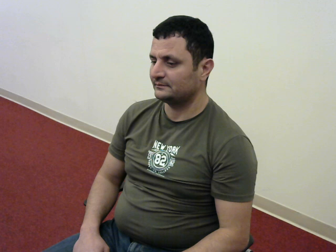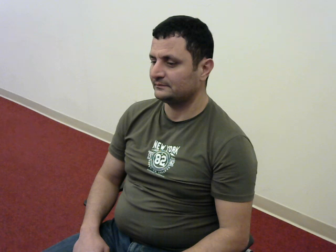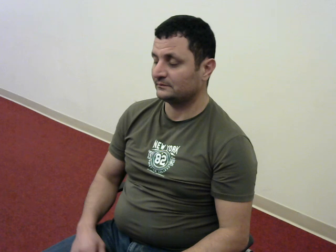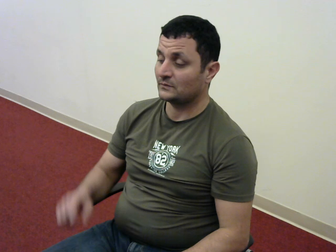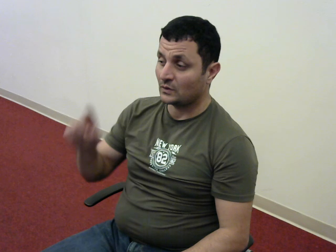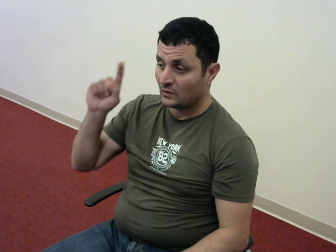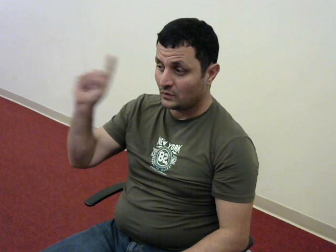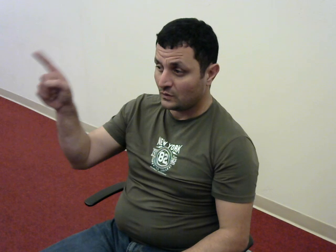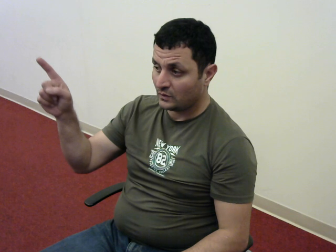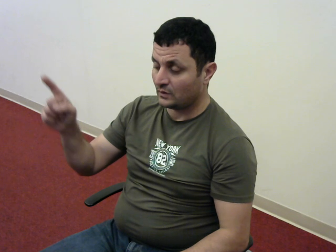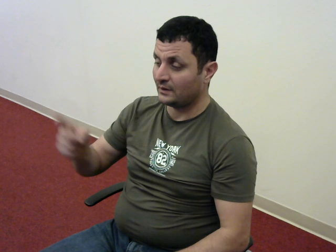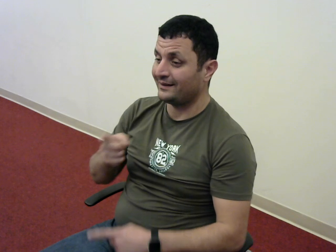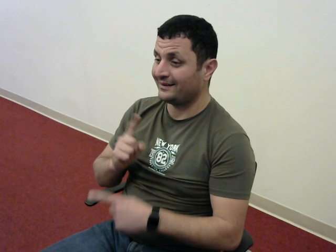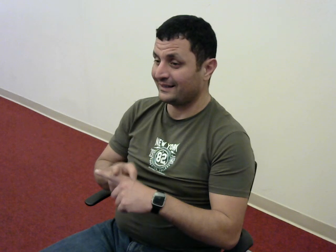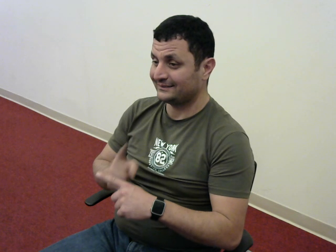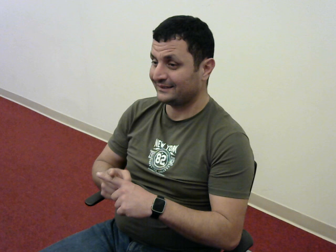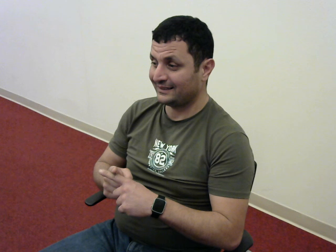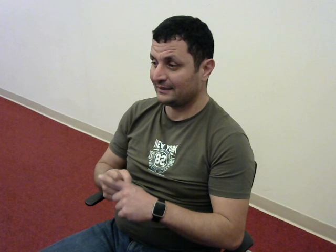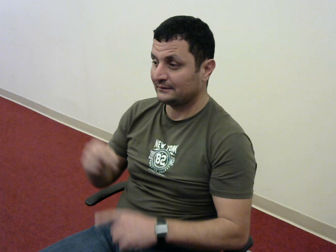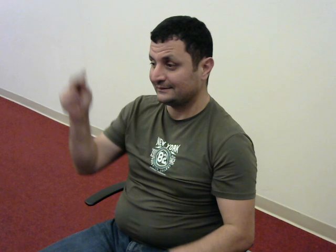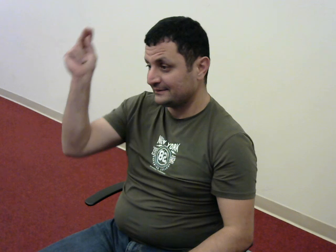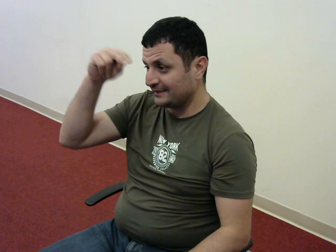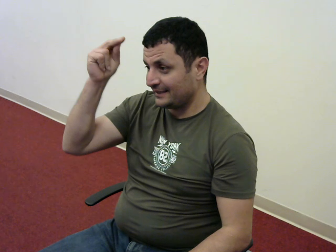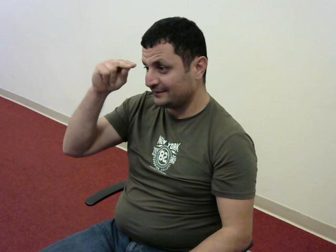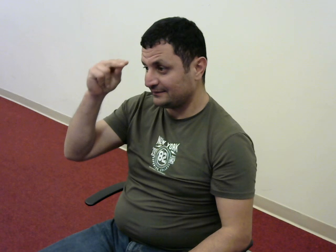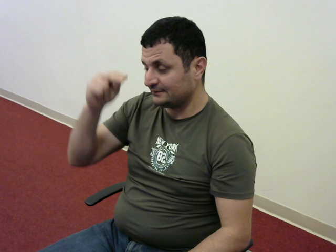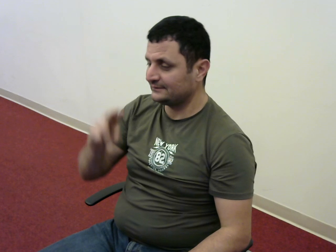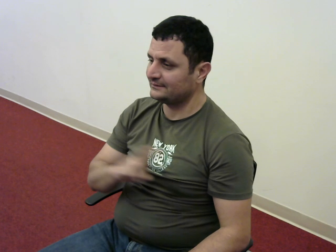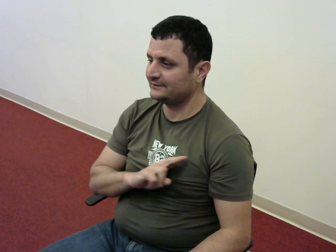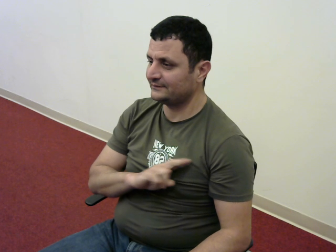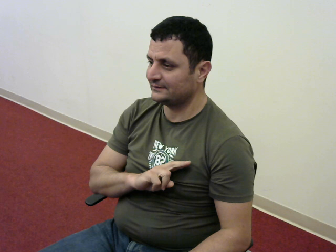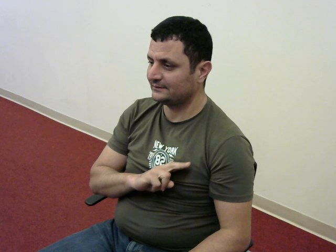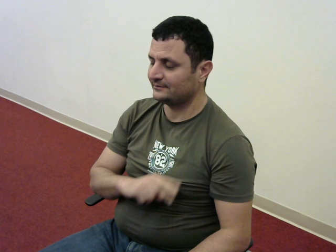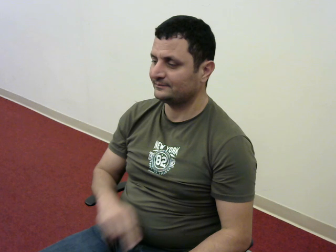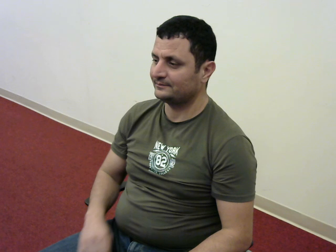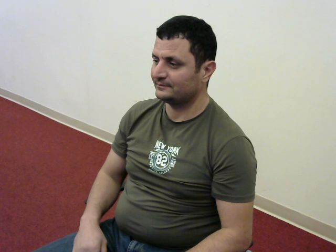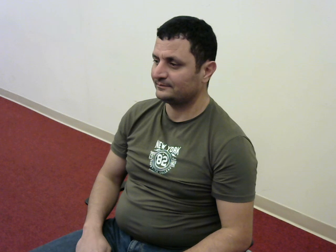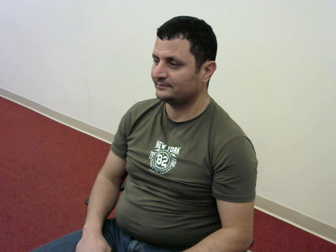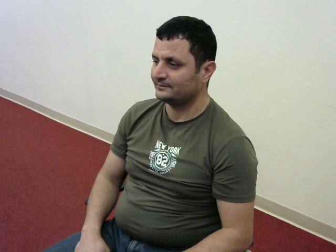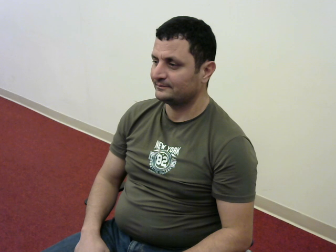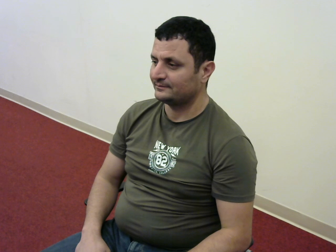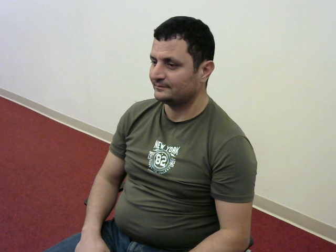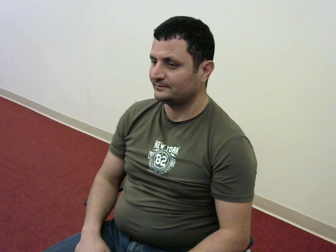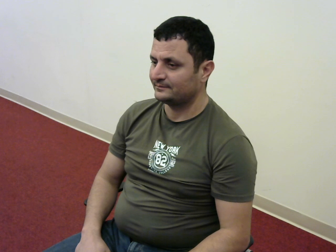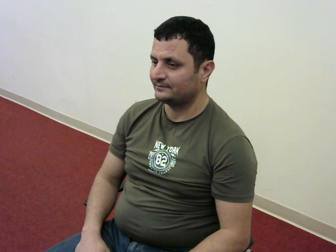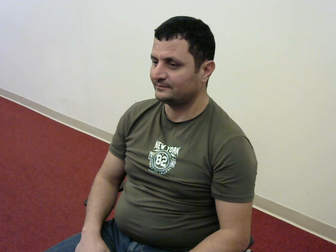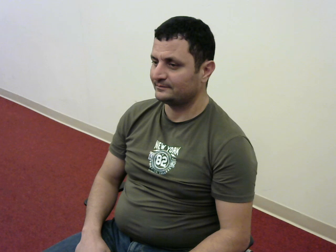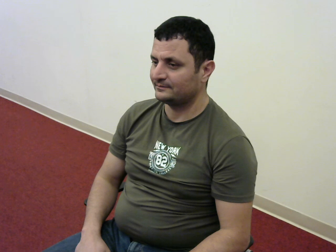O riyazi dərsləri sevir